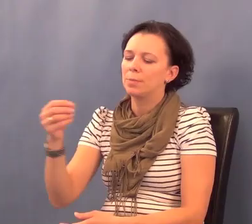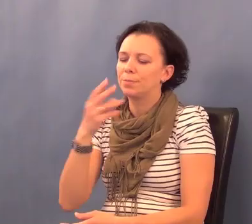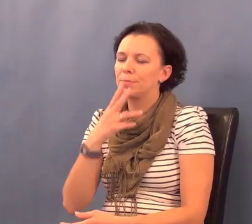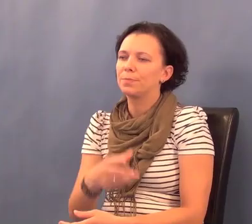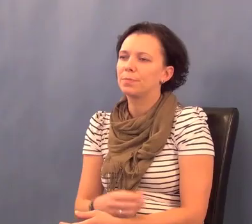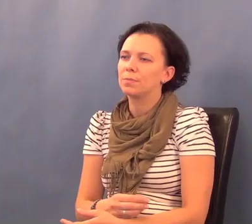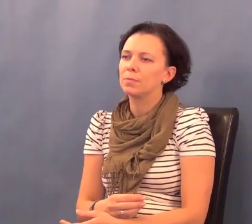Ach.